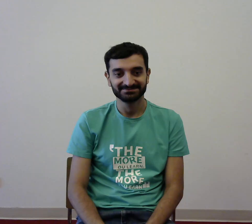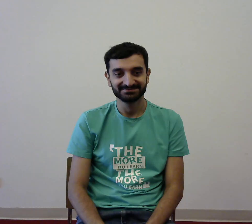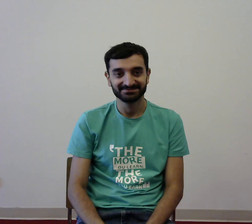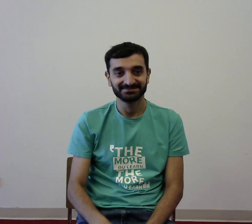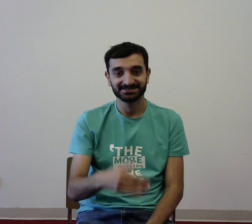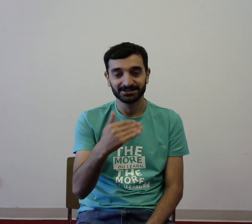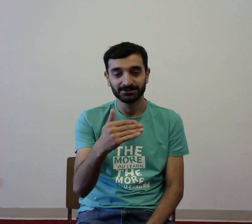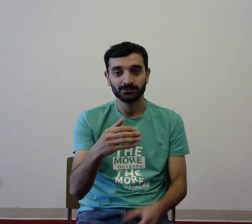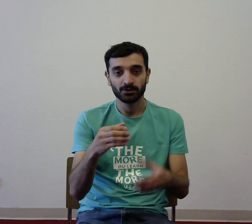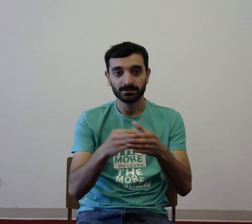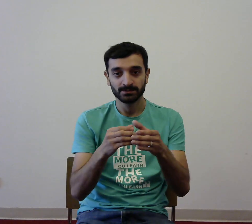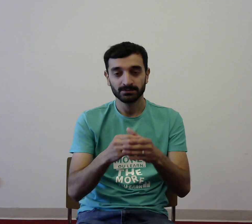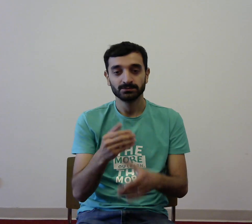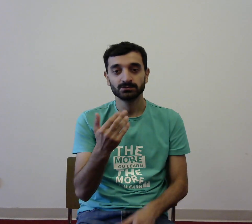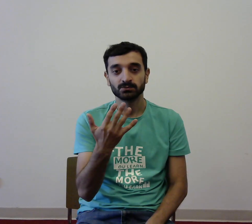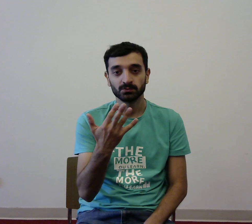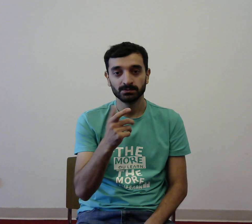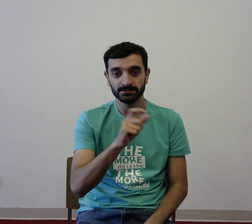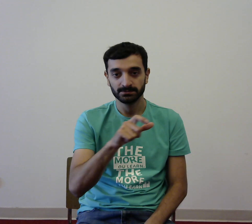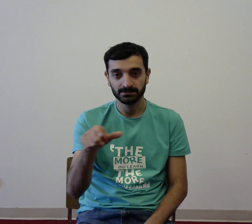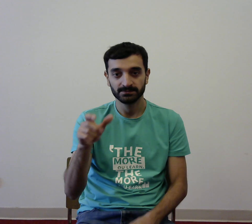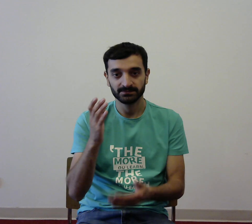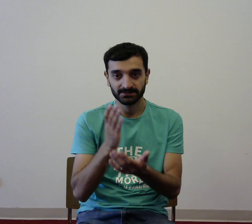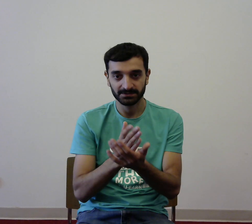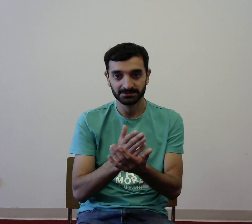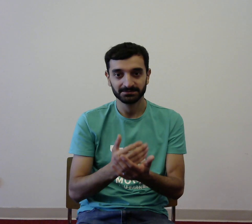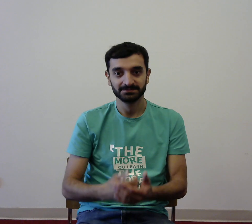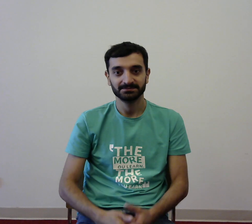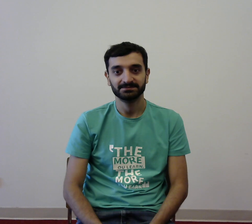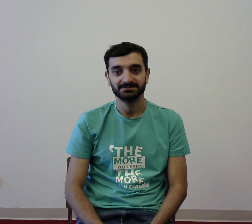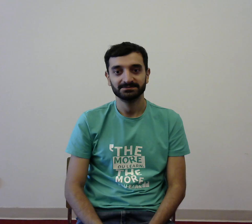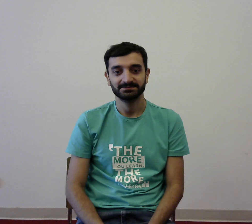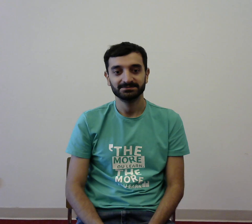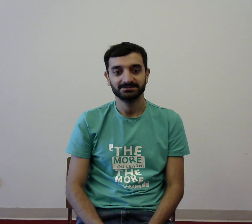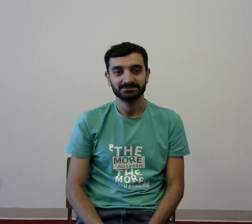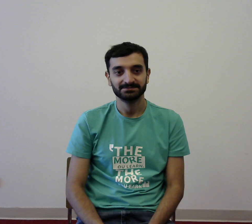Sizin komandada neçə nəfər var?